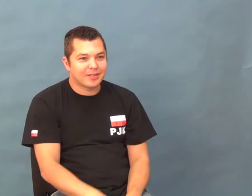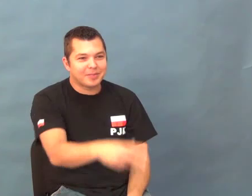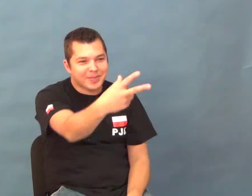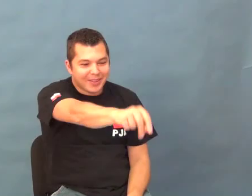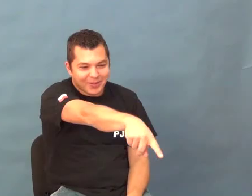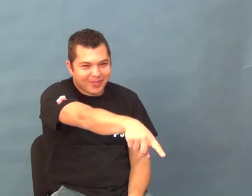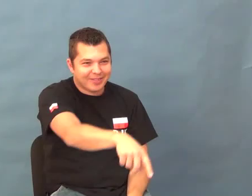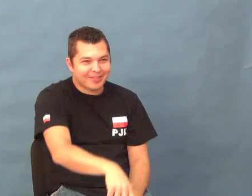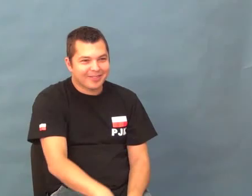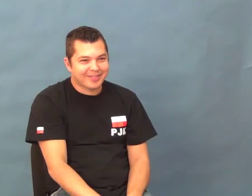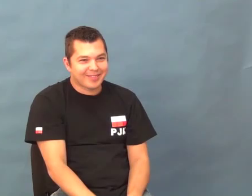Nie, tu.